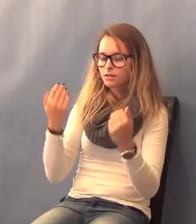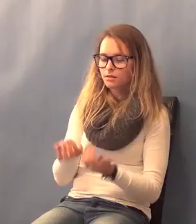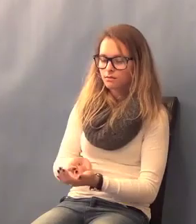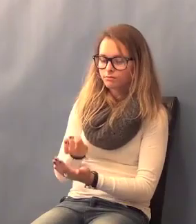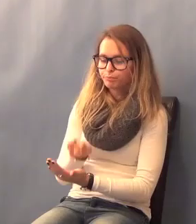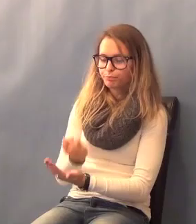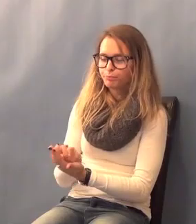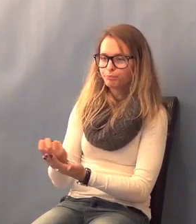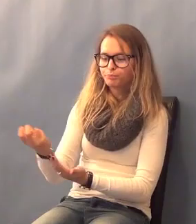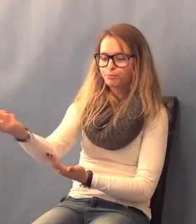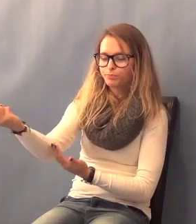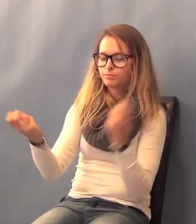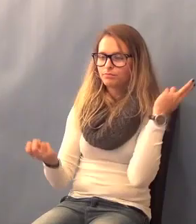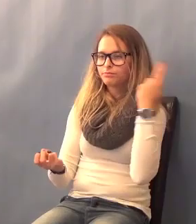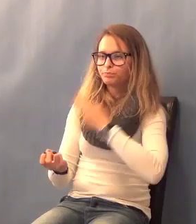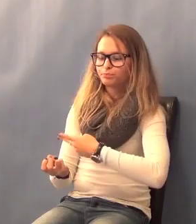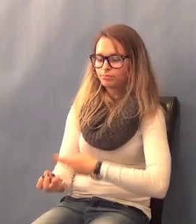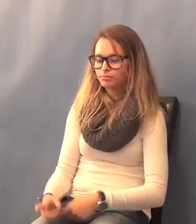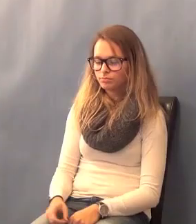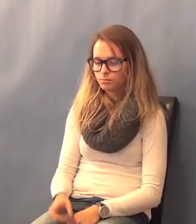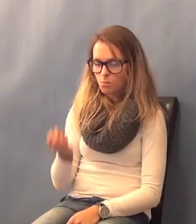Jechać na sankach, zamyka się szlaban.